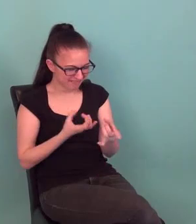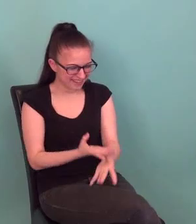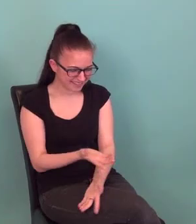Biegać.